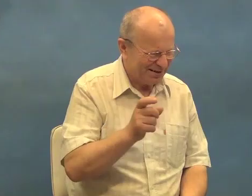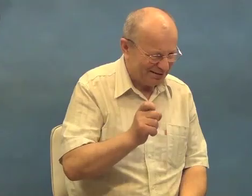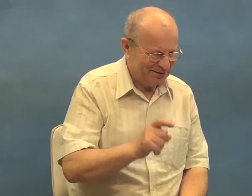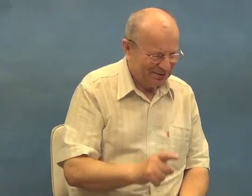Strzela.